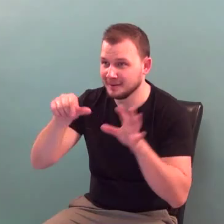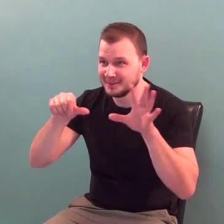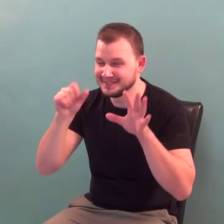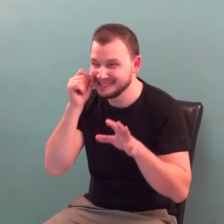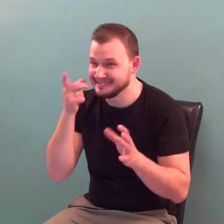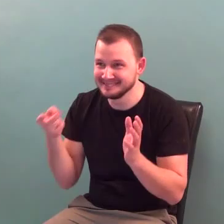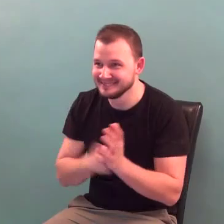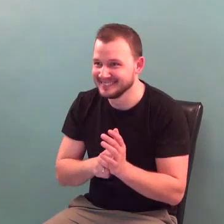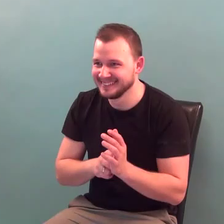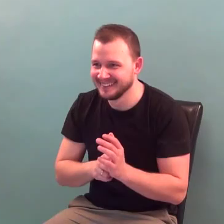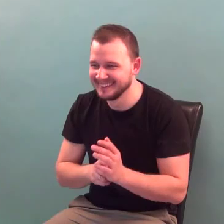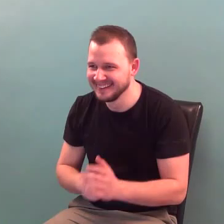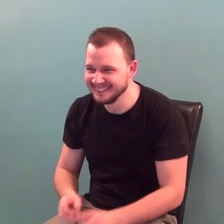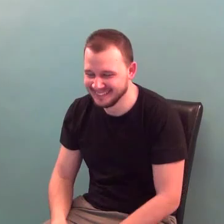Wstaniesz o szóstej rano?